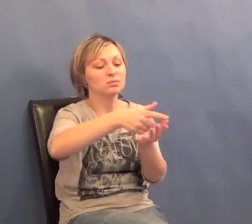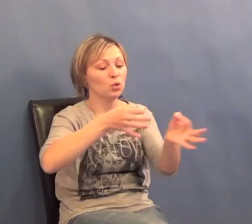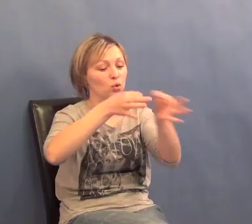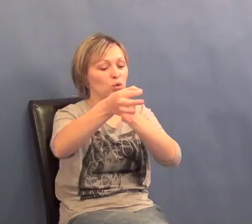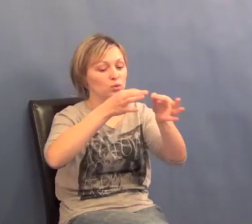Oszczędzać.